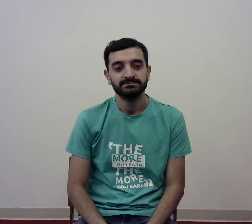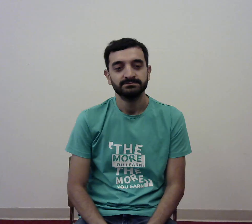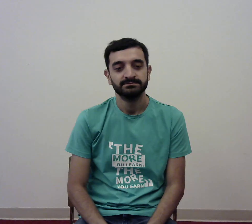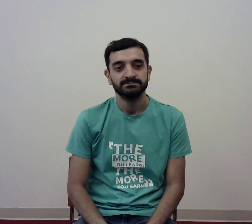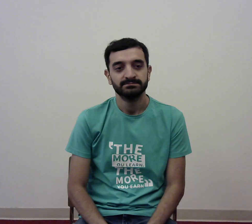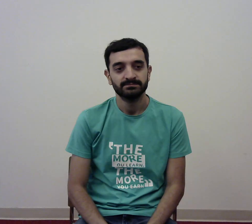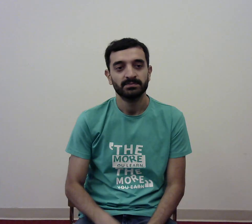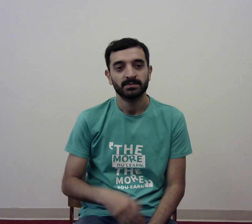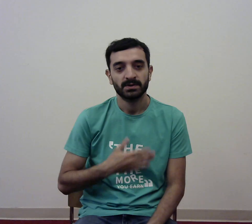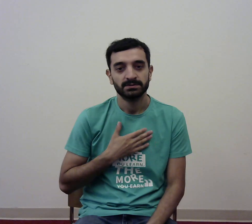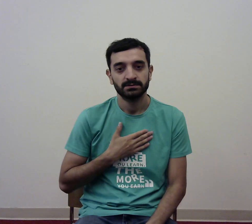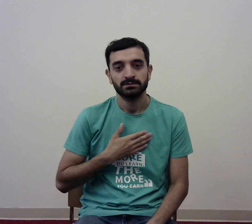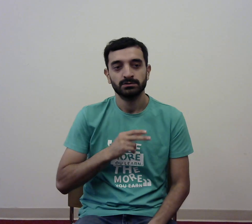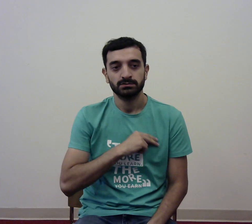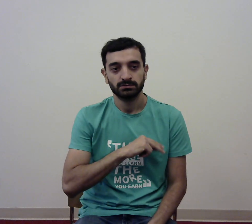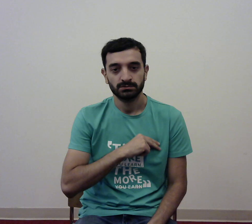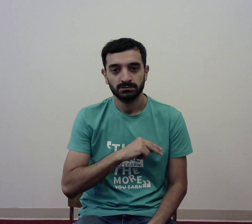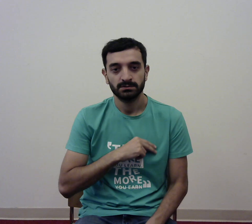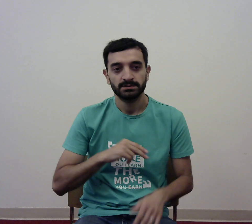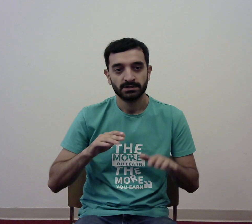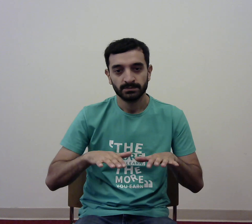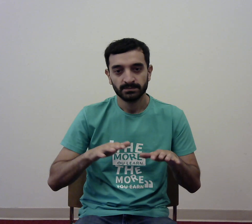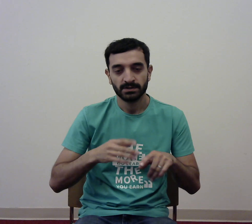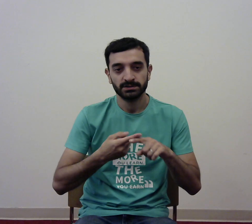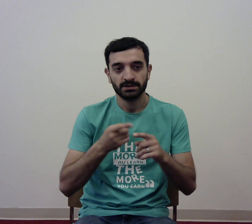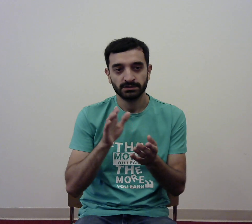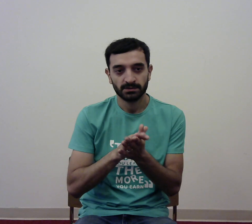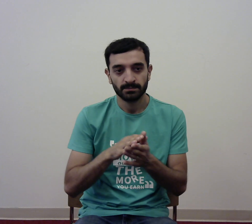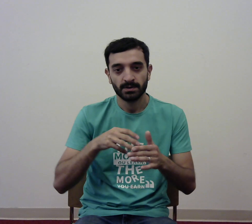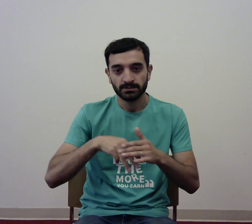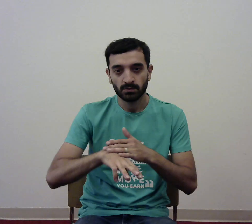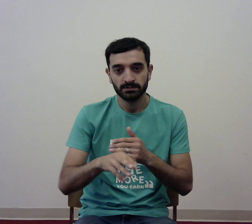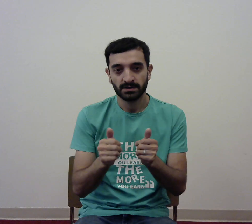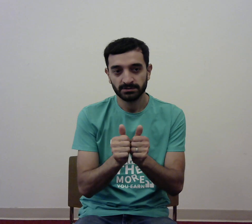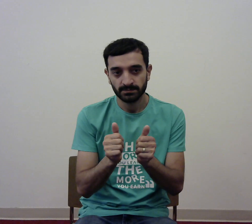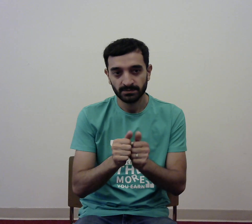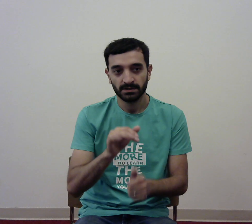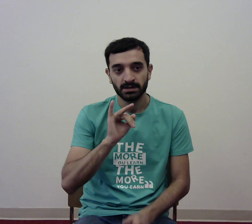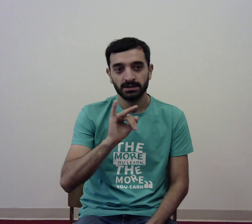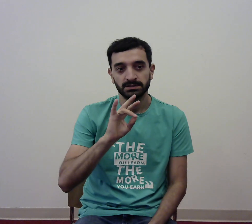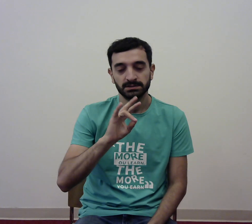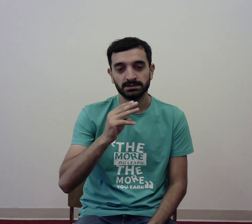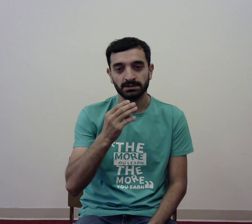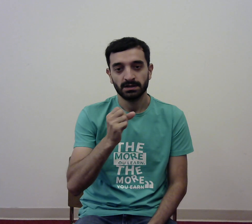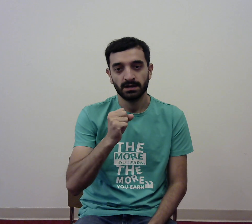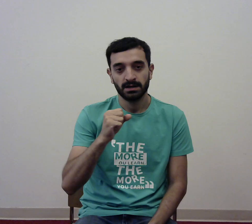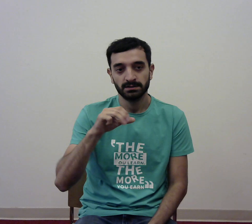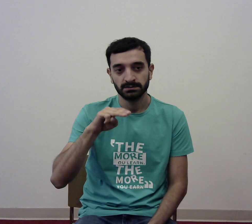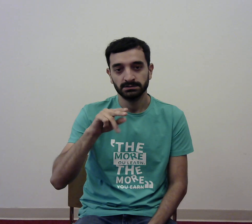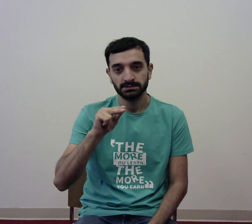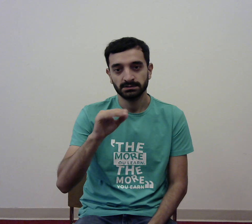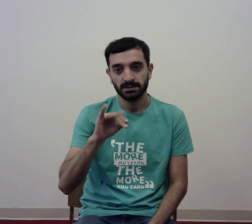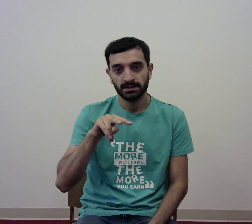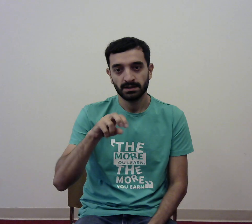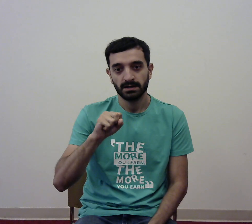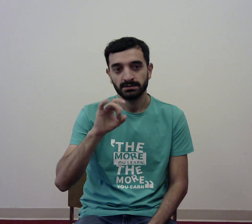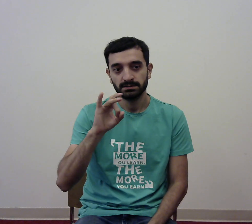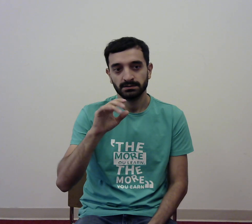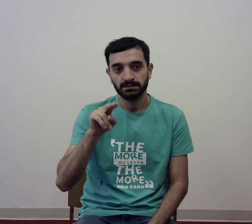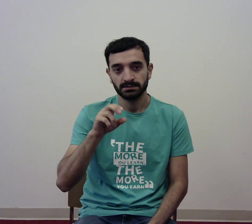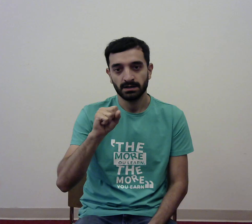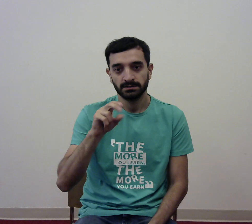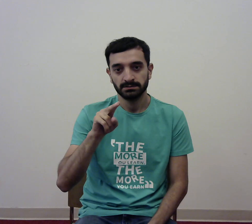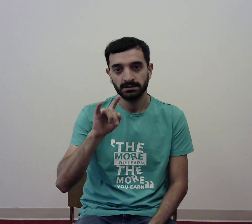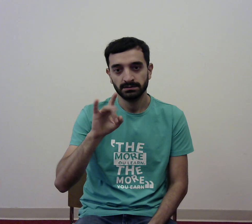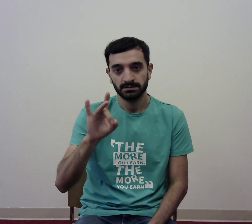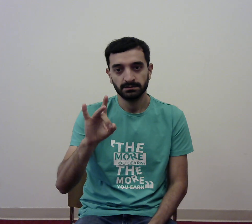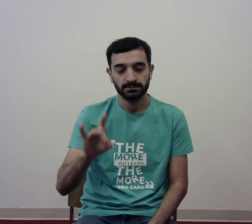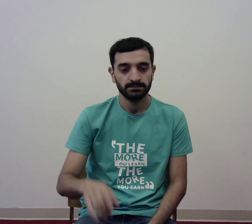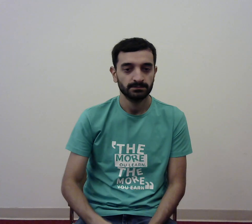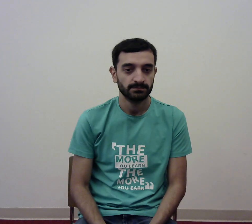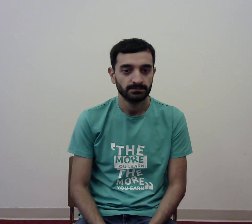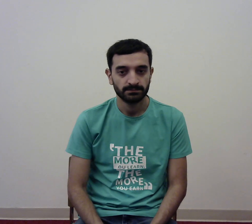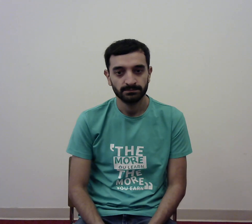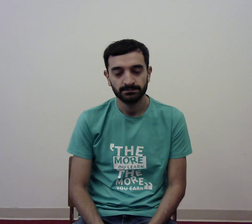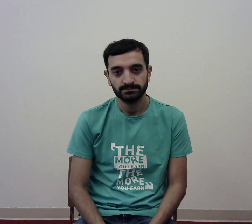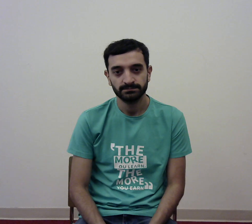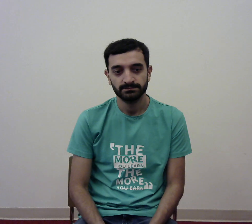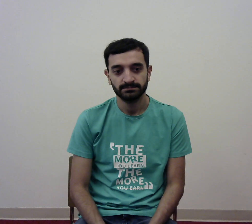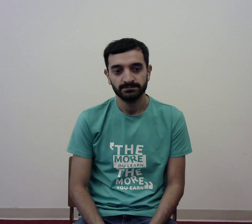Mənim iş yerim İnşaatçılar metrosunun yanındadadır